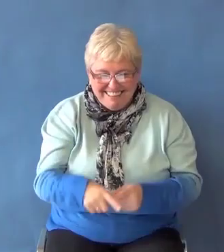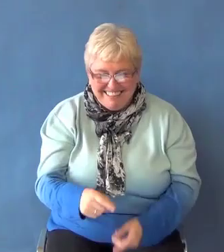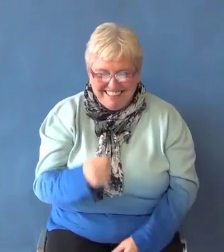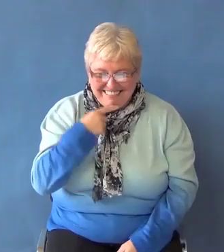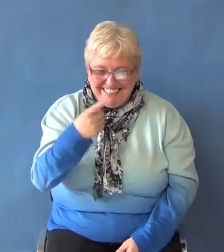Widzę, że nie pasuje.